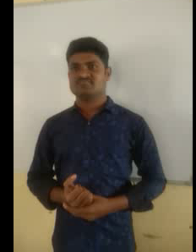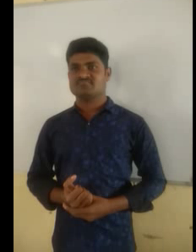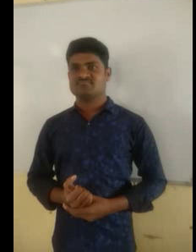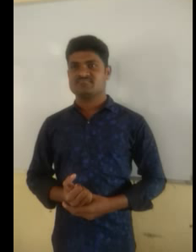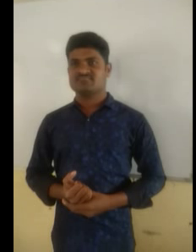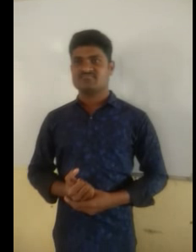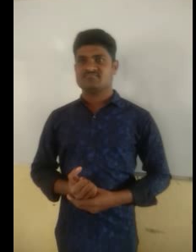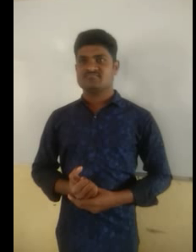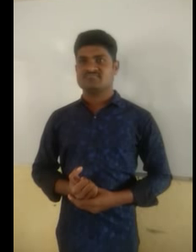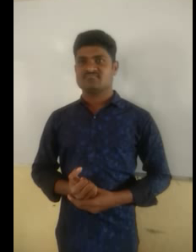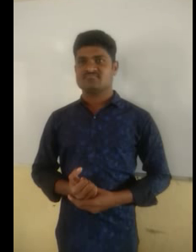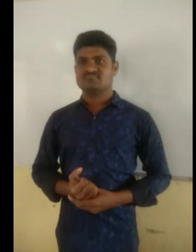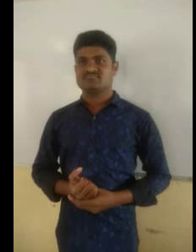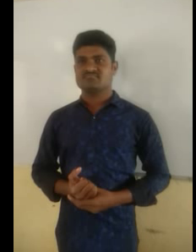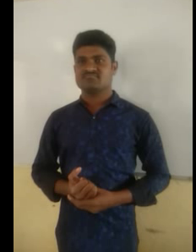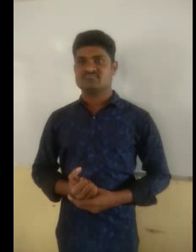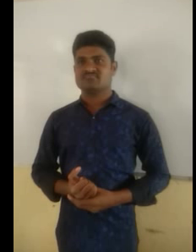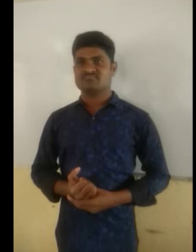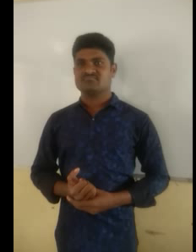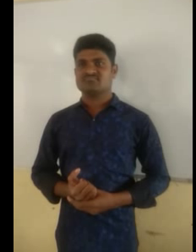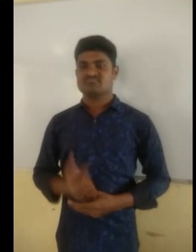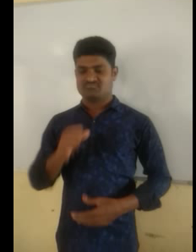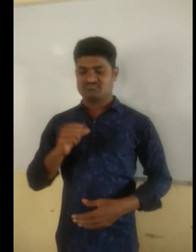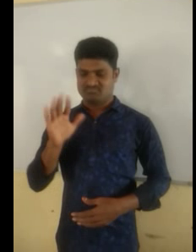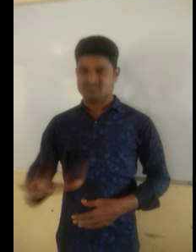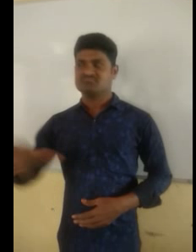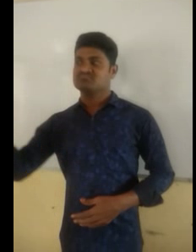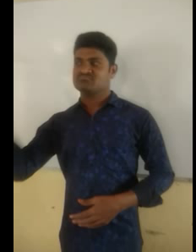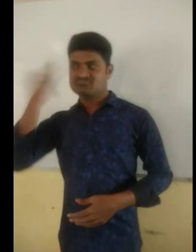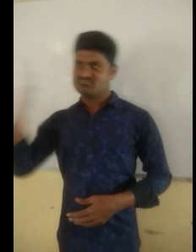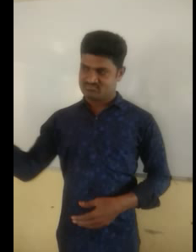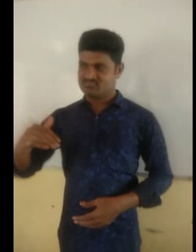i was stopped by some one